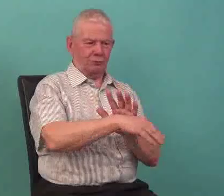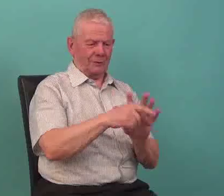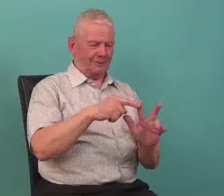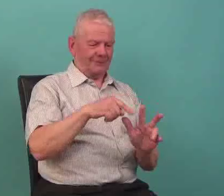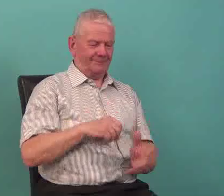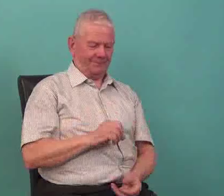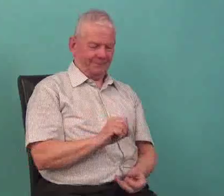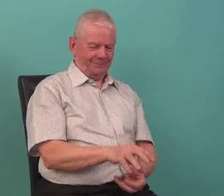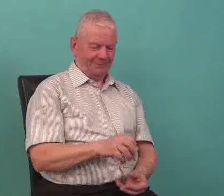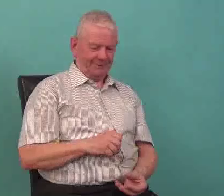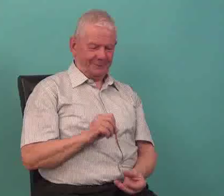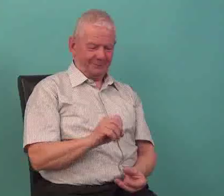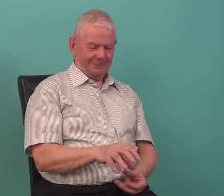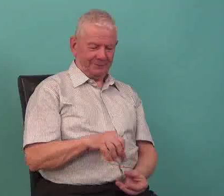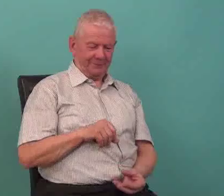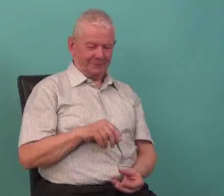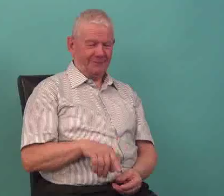Wrzuca gruszki do kosza.